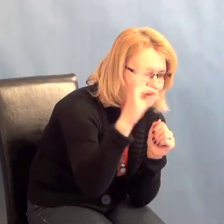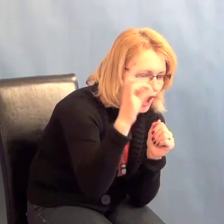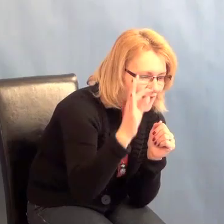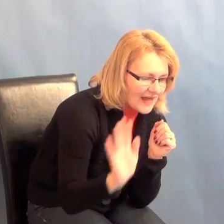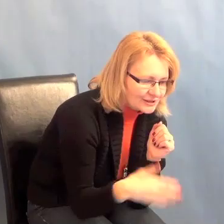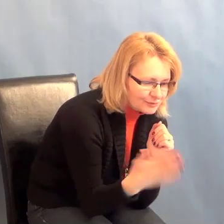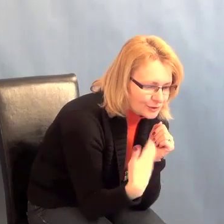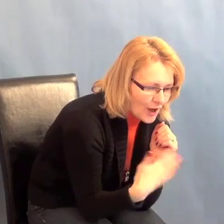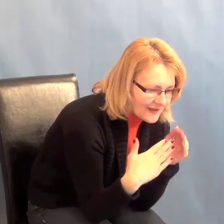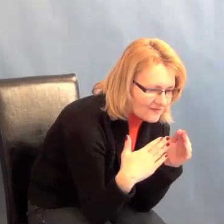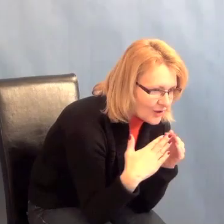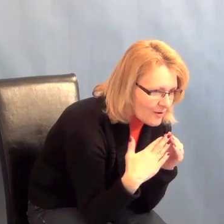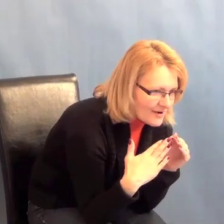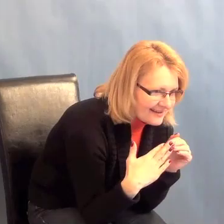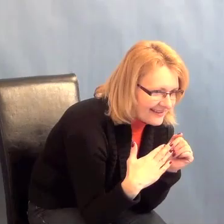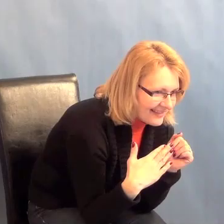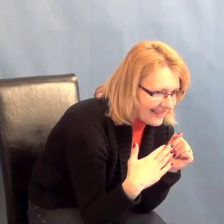W środę sprzątam w domu.